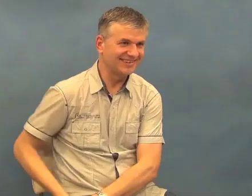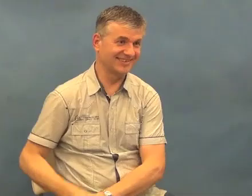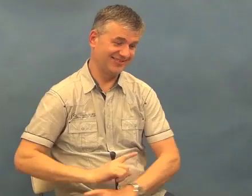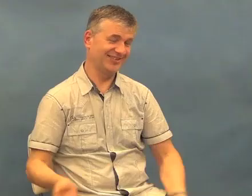Nie wolno.